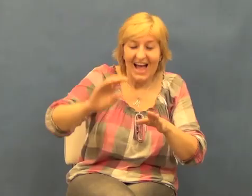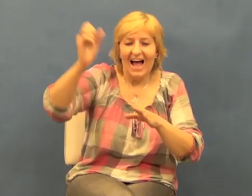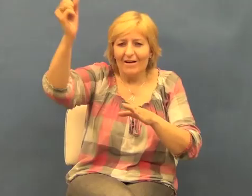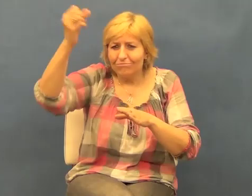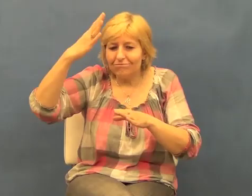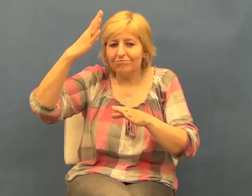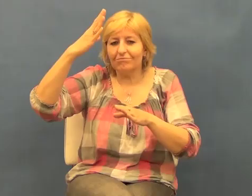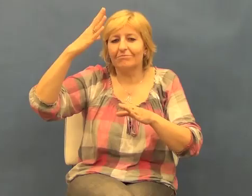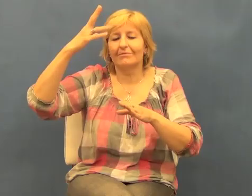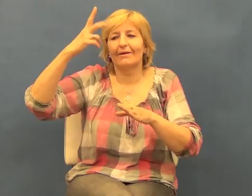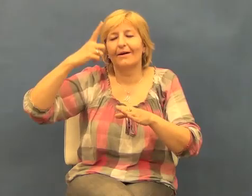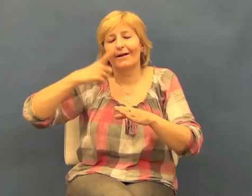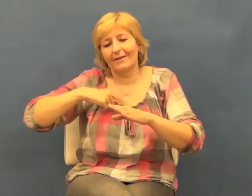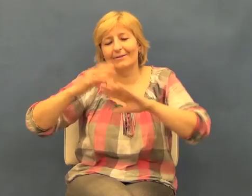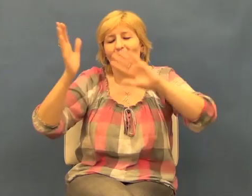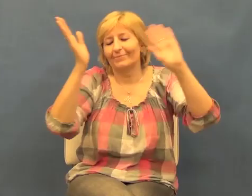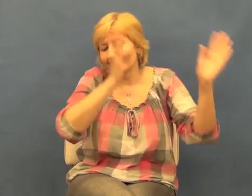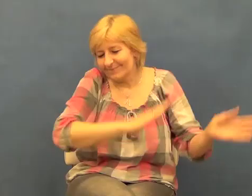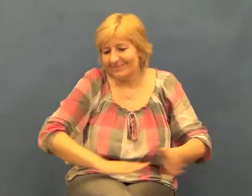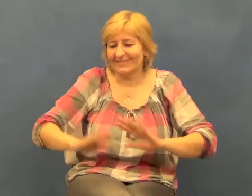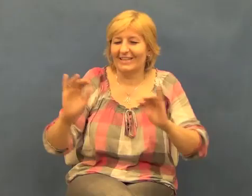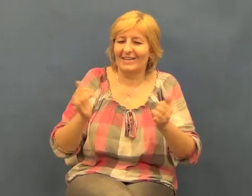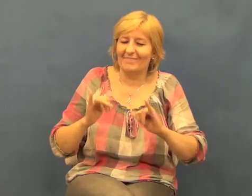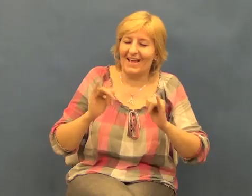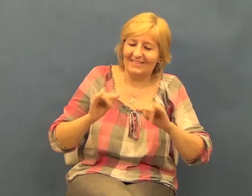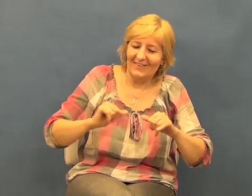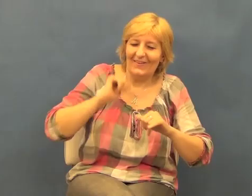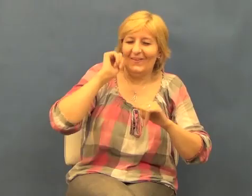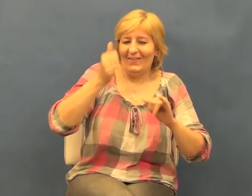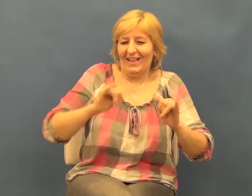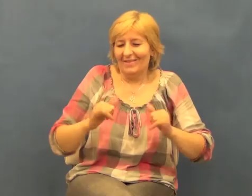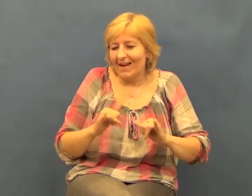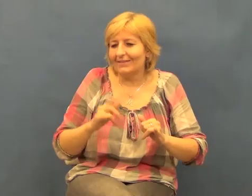Woda z czujnika uruchomiła się, więc nie było pożaru i ludzie dalej imprezowali do rana.